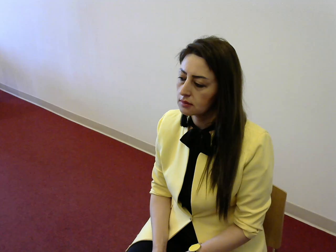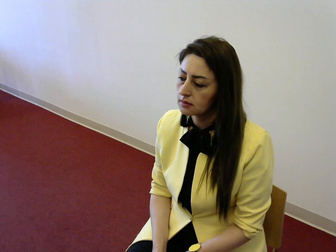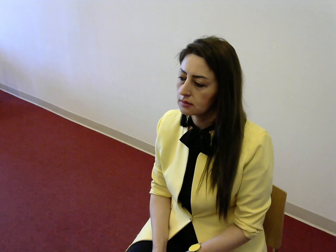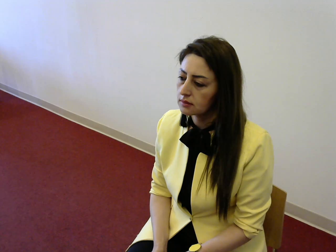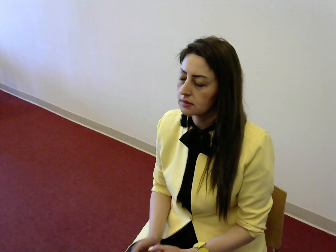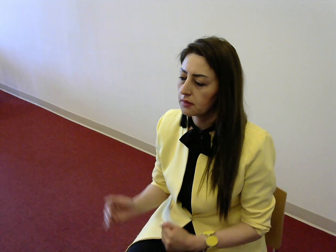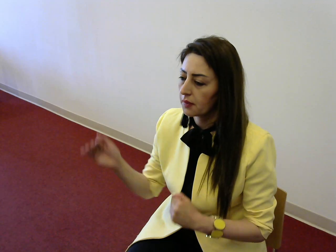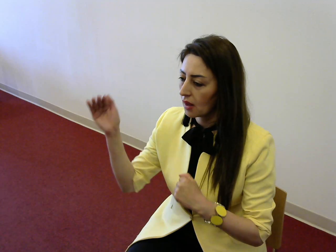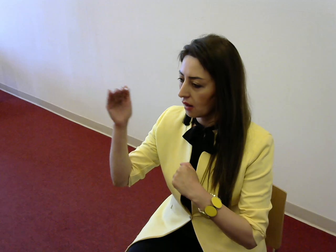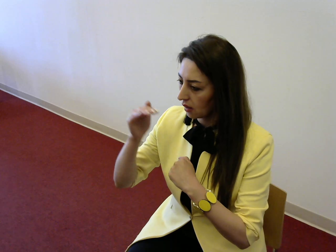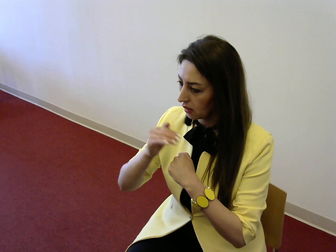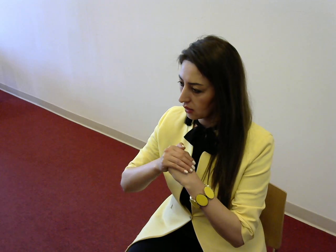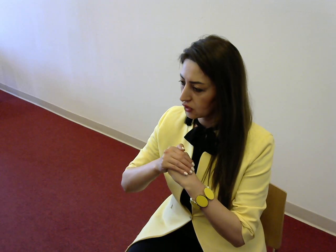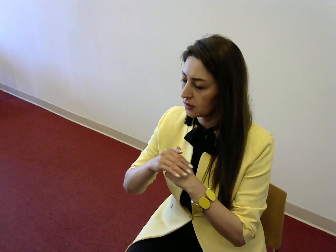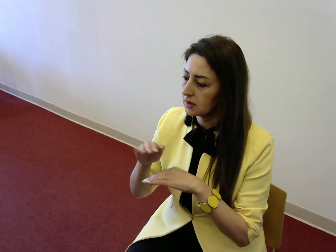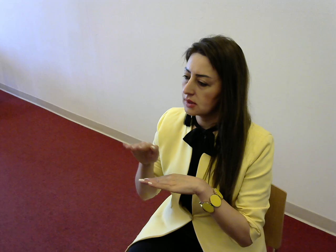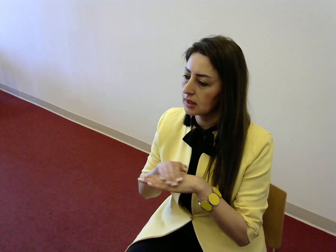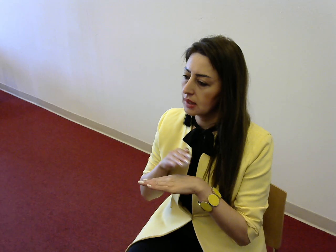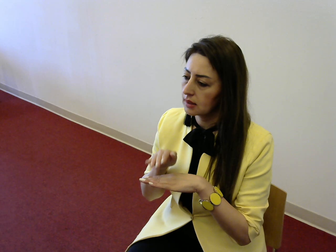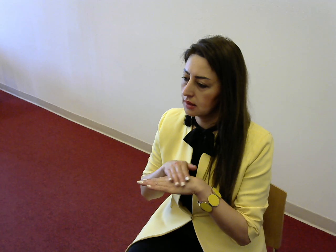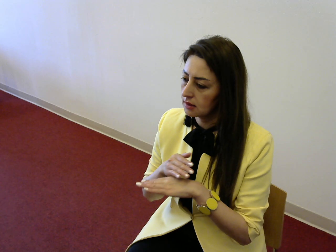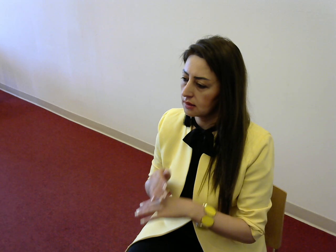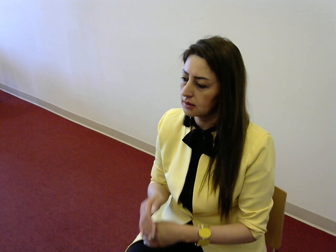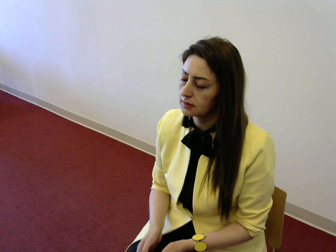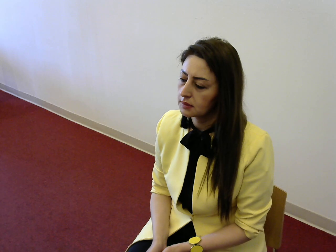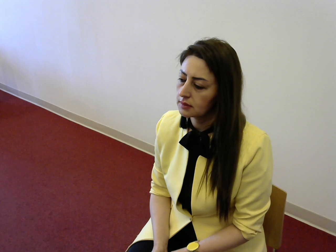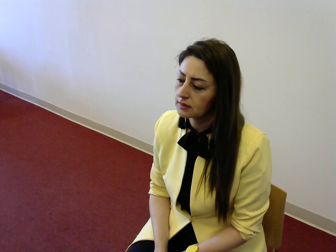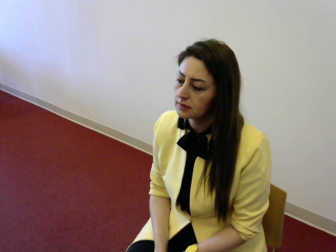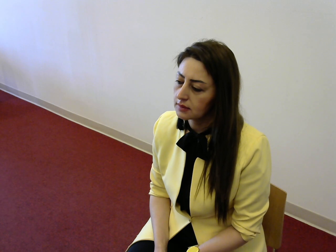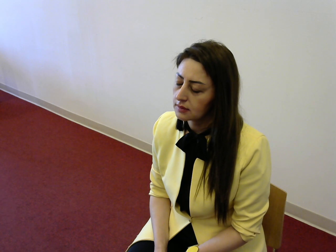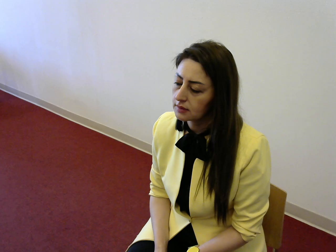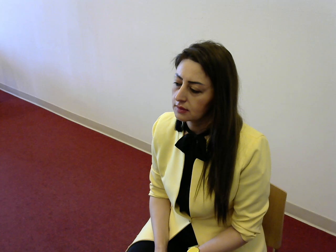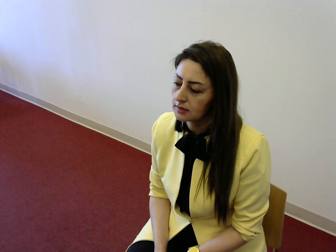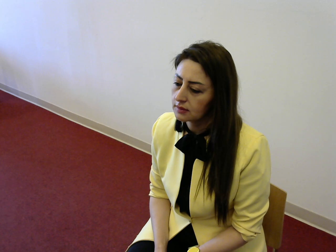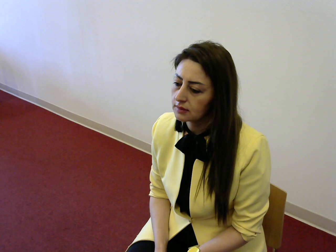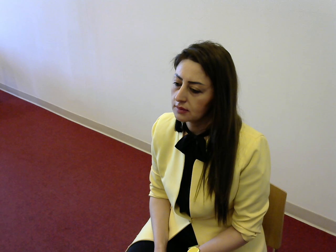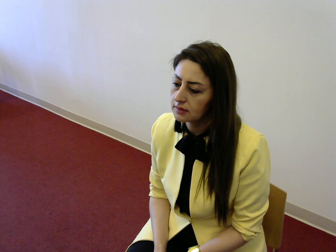Axşamınız xeyir